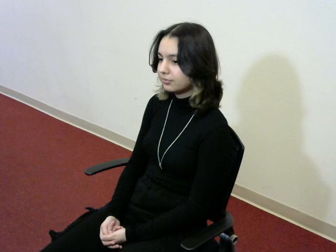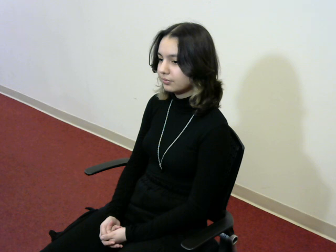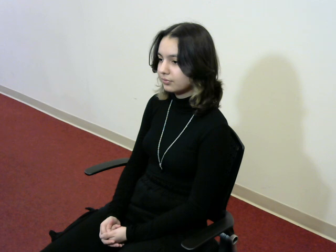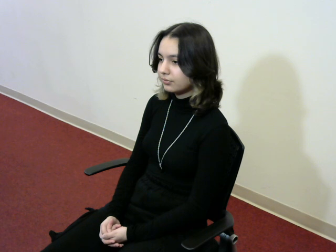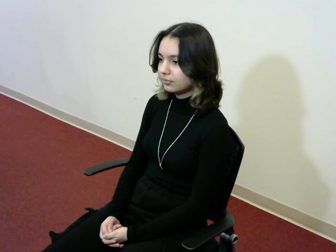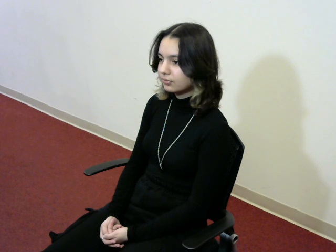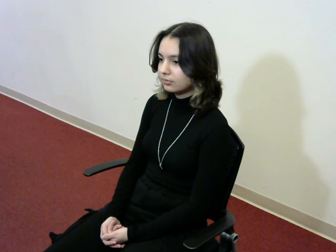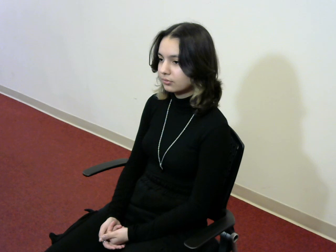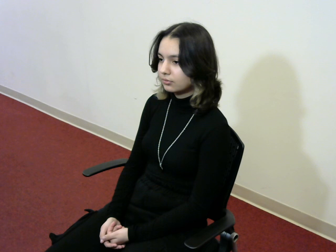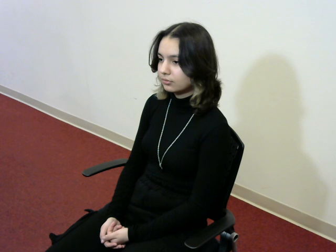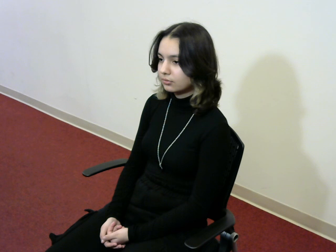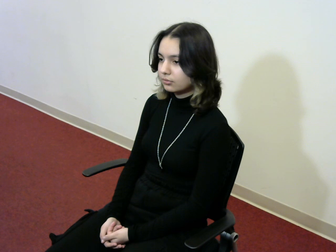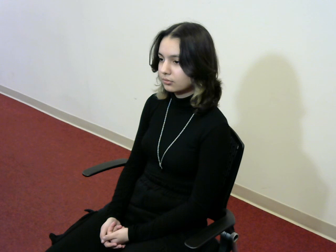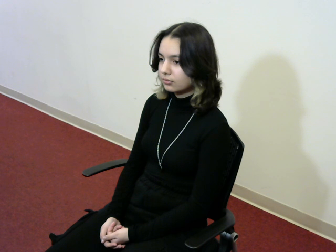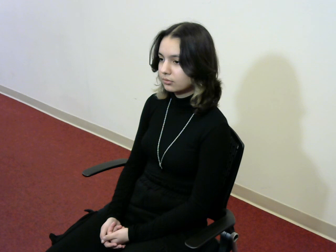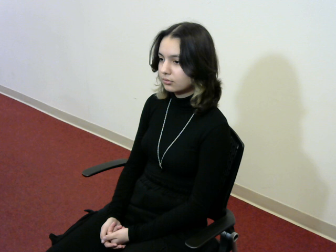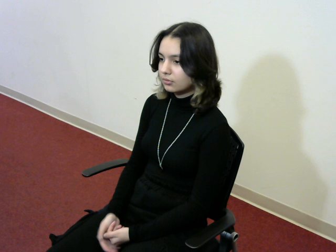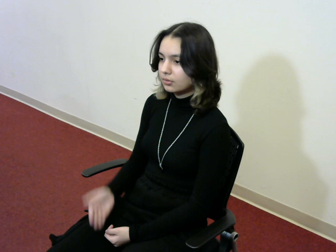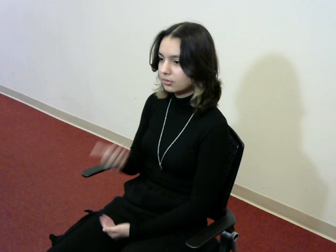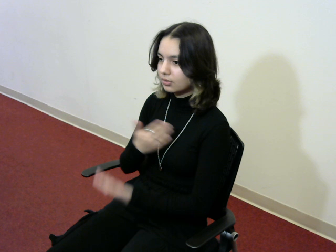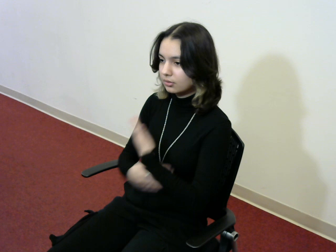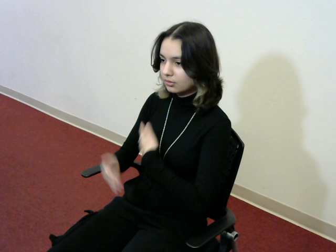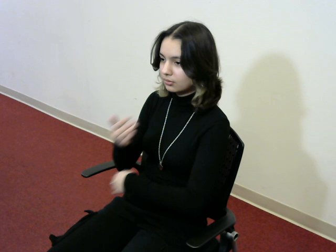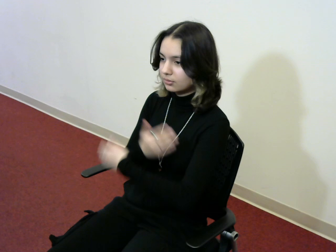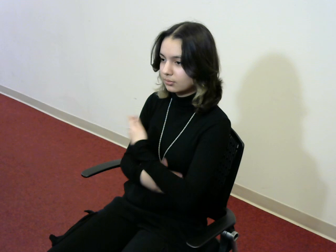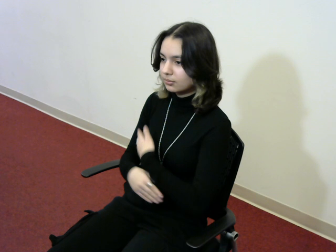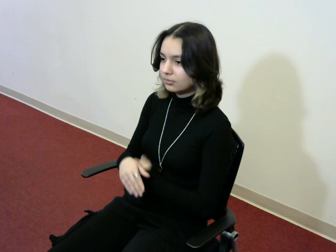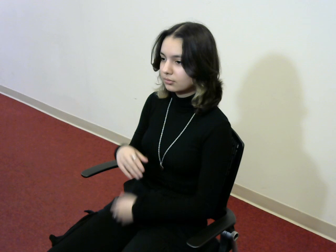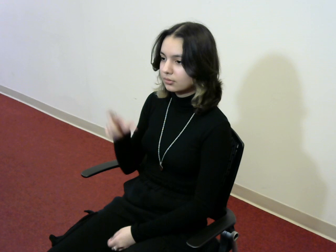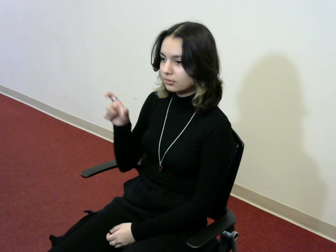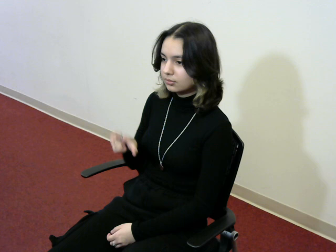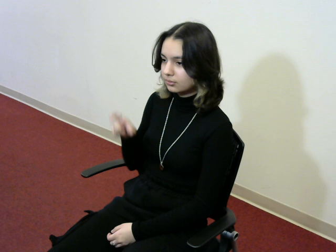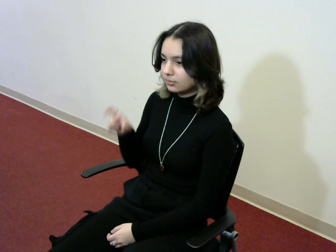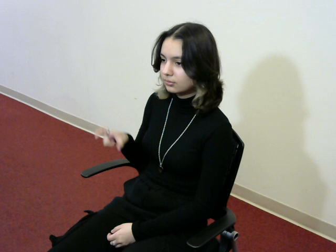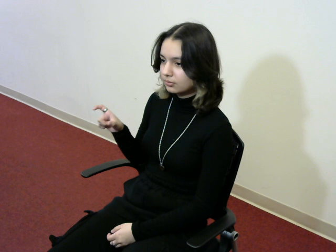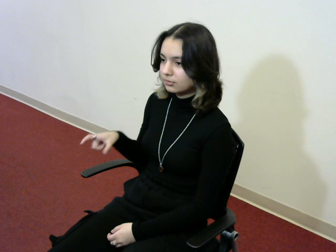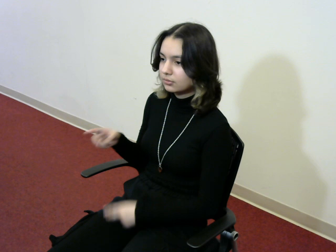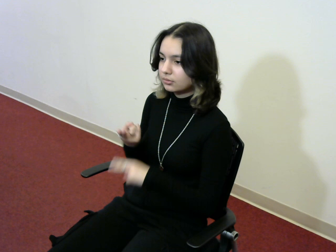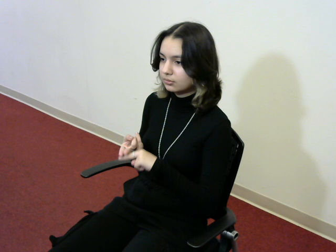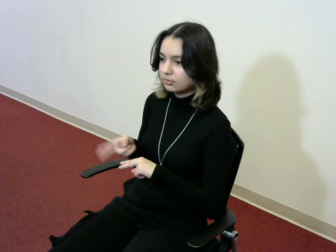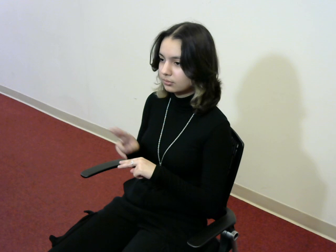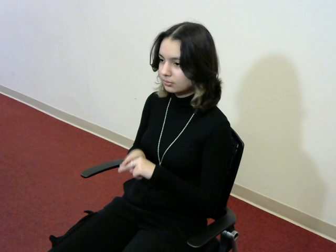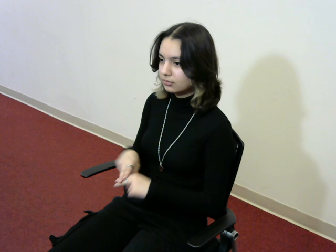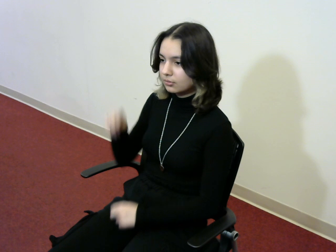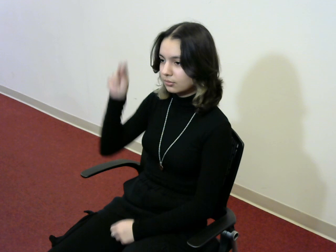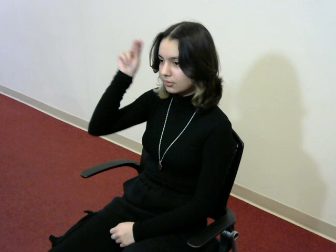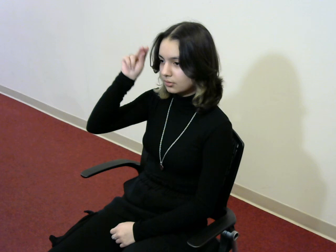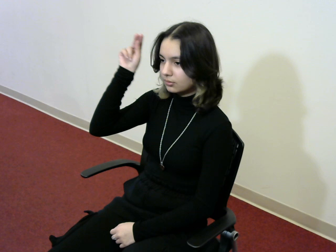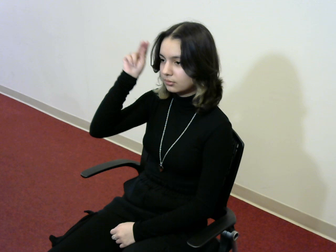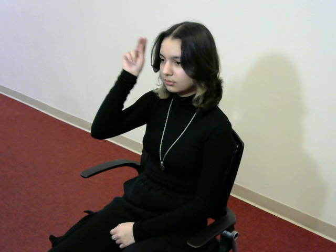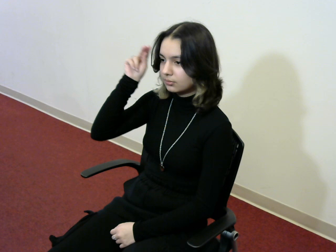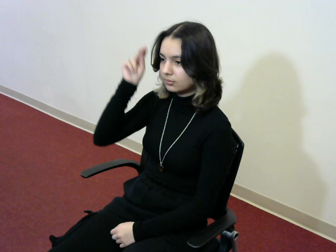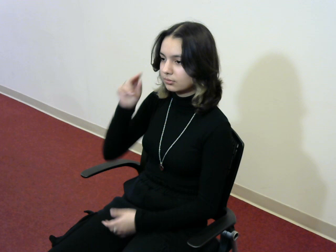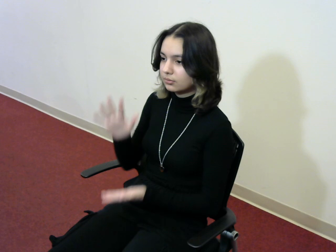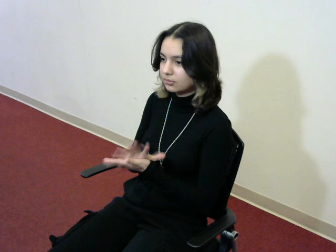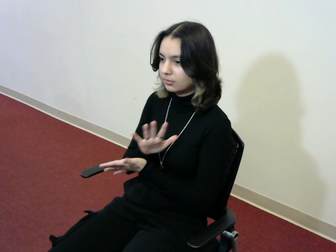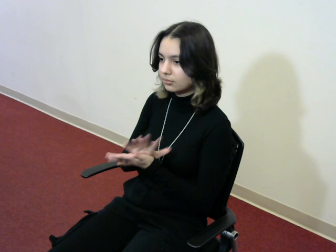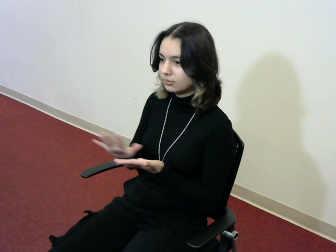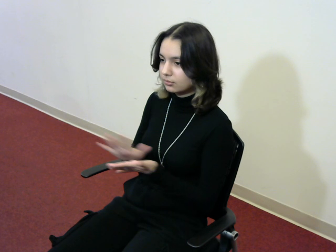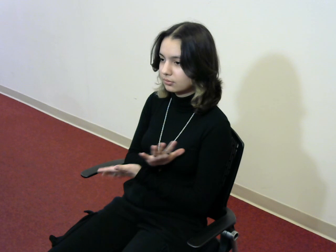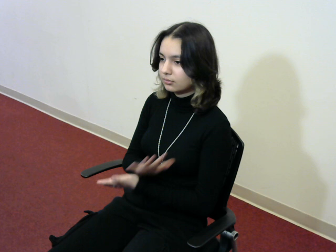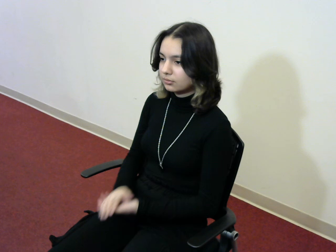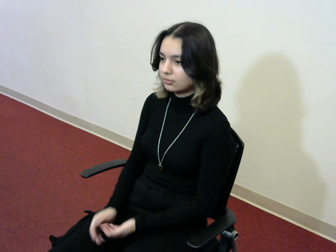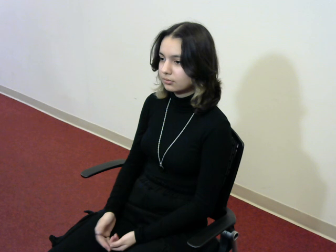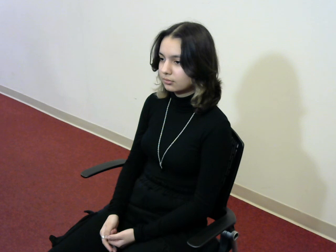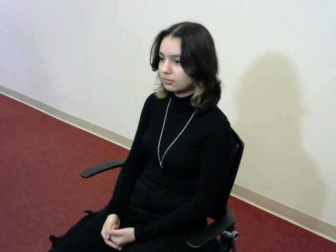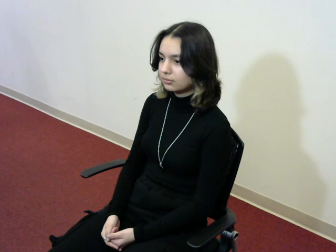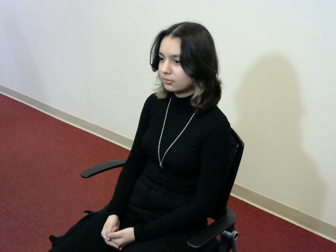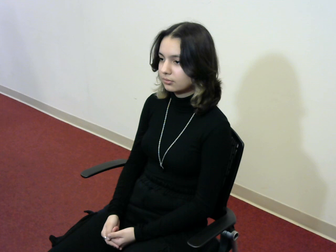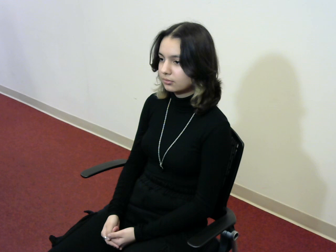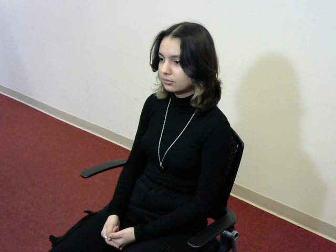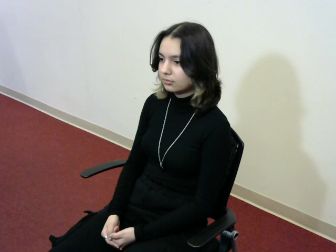Əlilliyi olan şəxslərə təhsil pulsuzdur